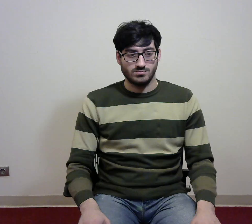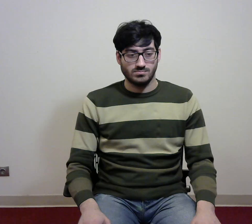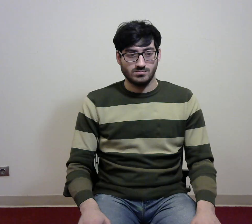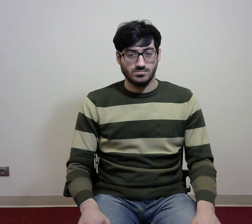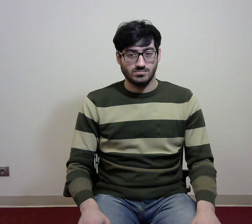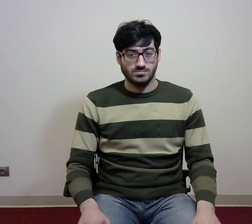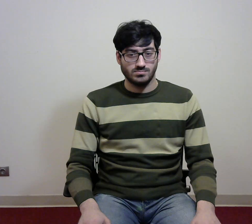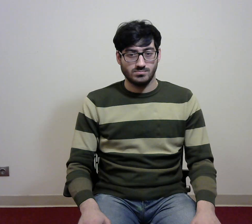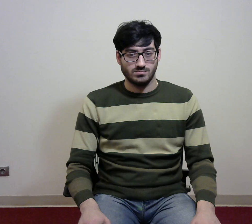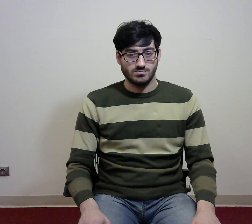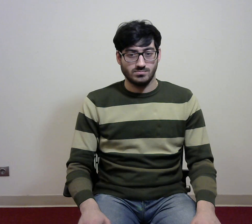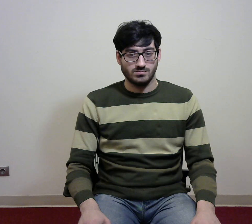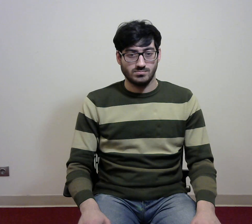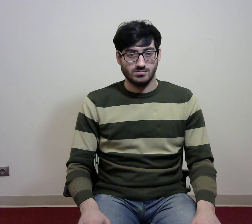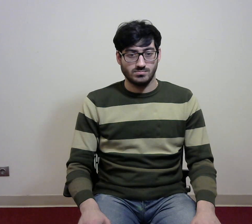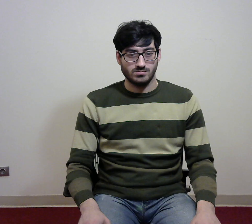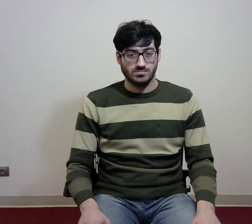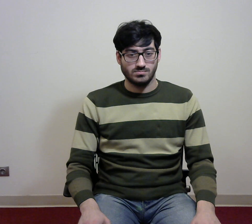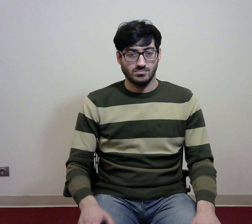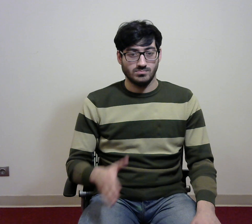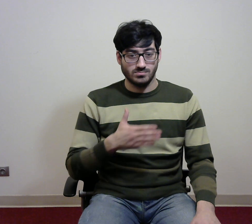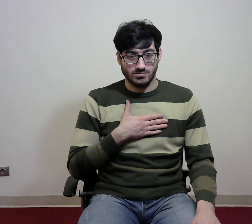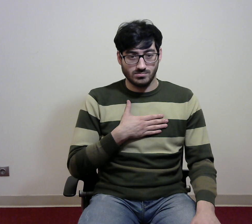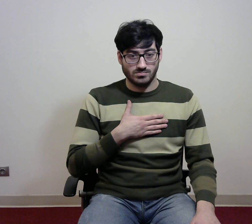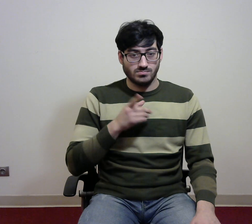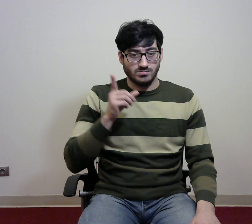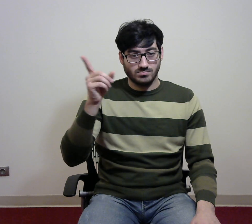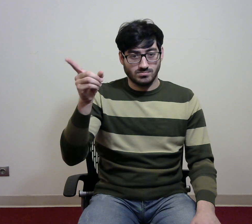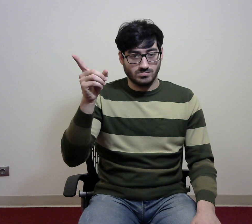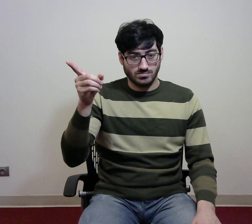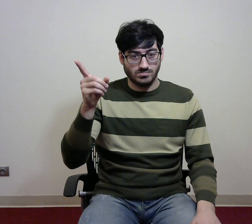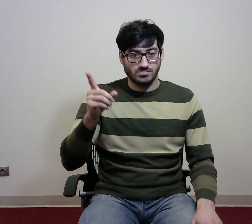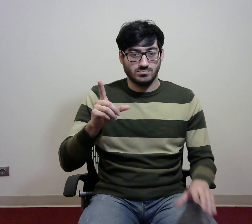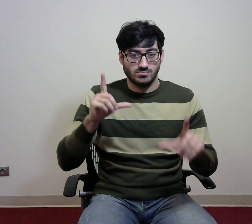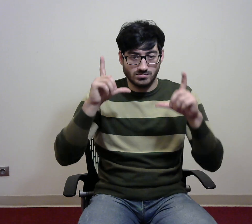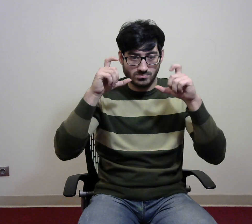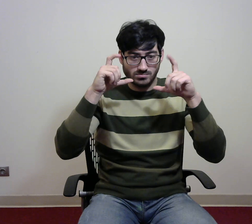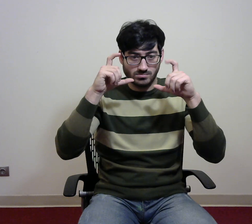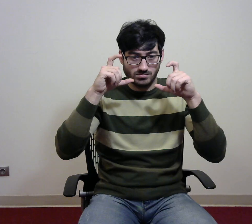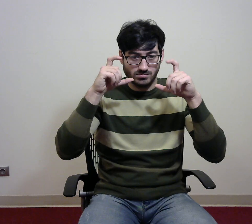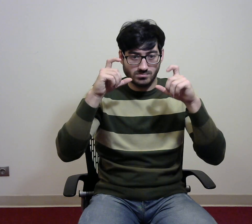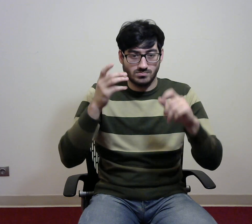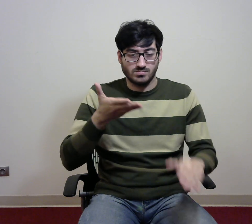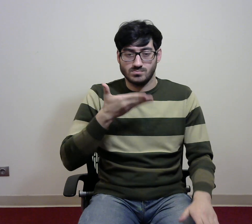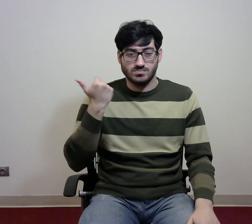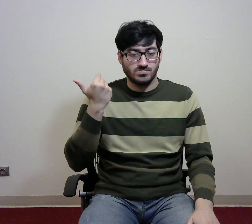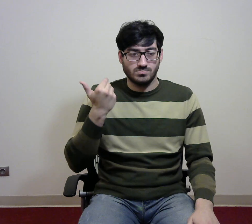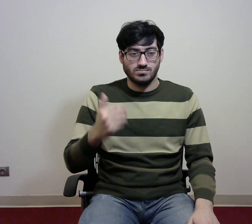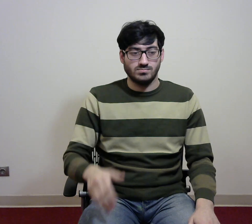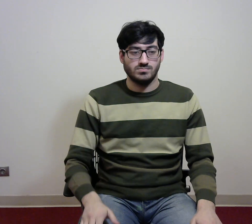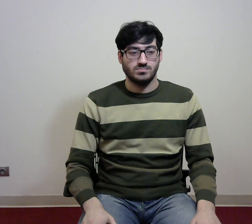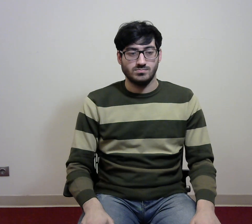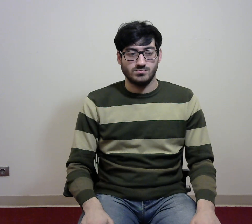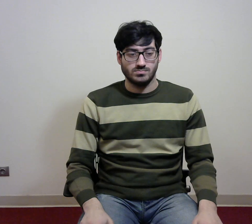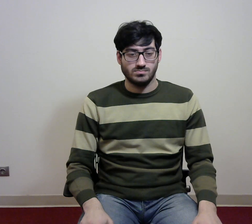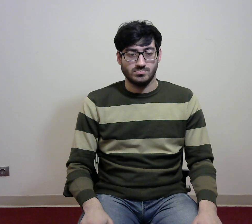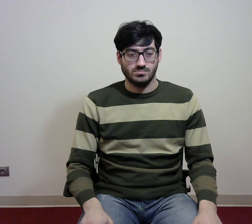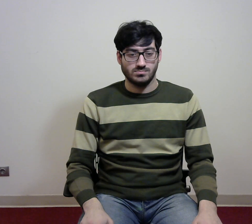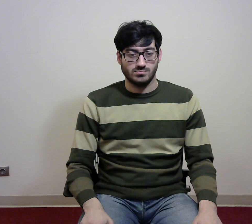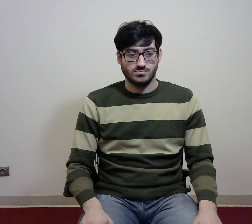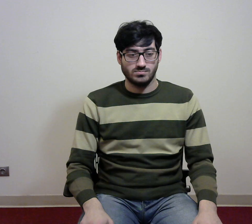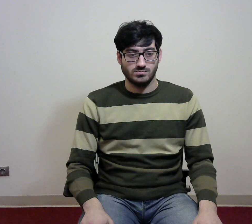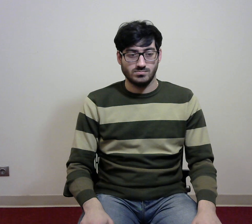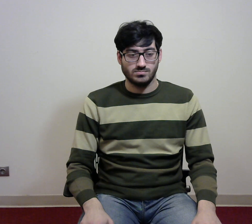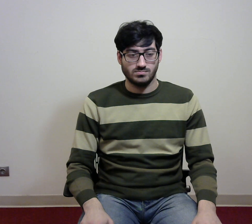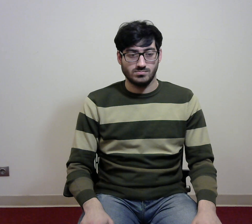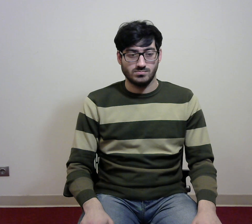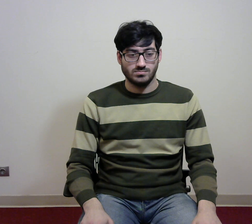Məndə onun şəkli yoxdur